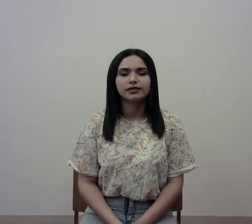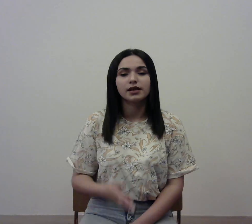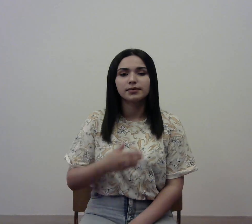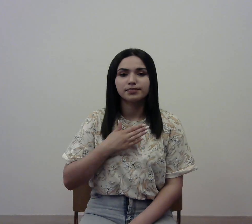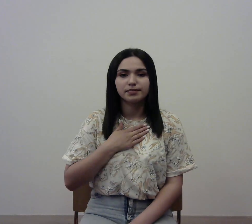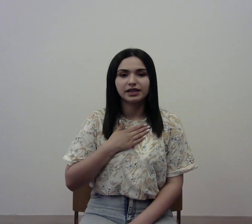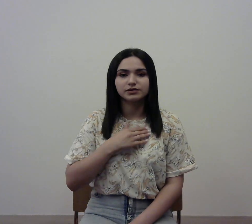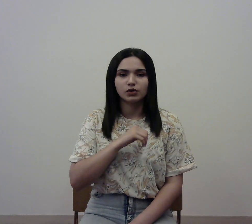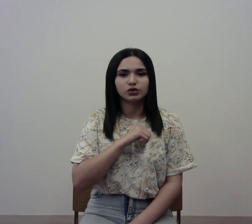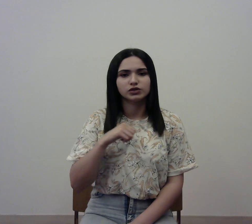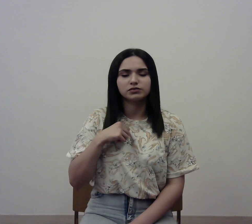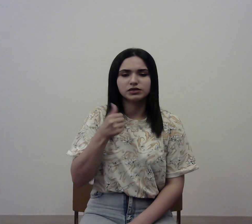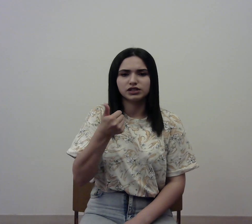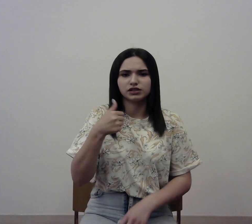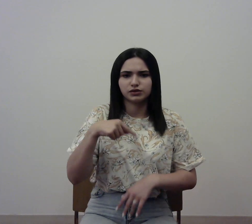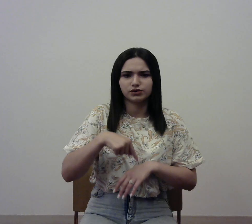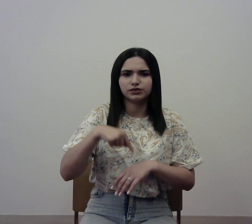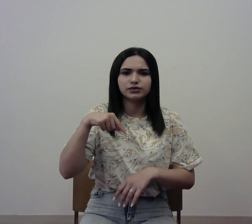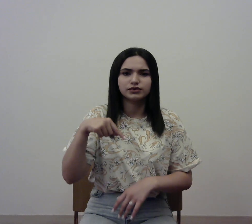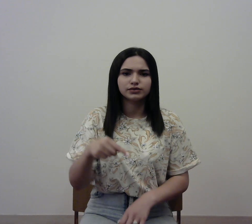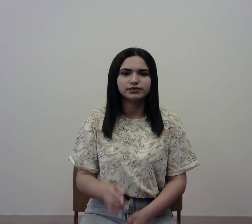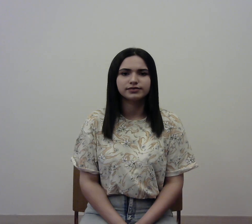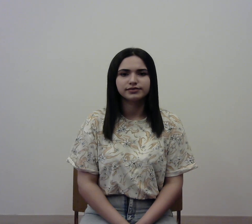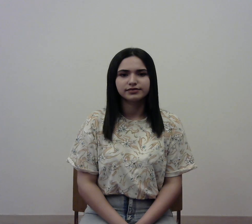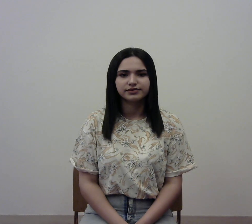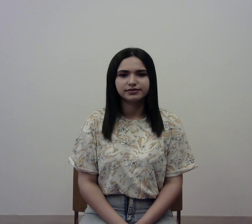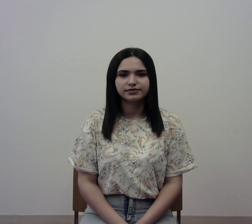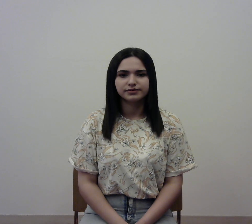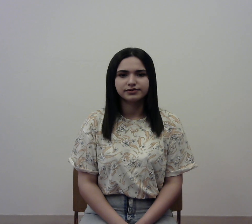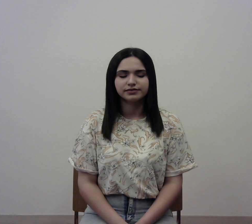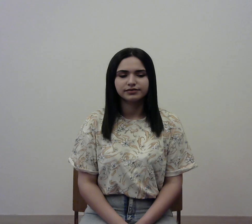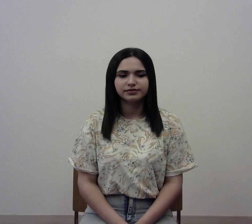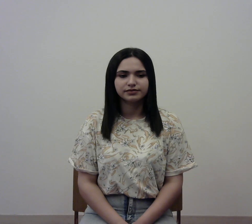Mən özümü yaxşı hiss edirəm